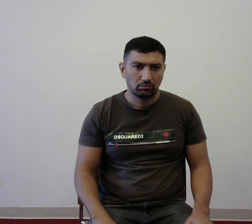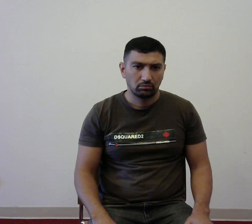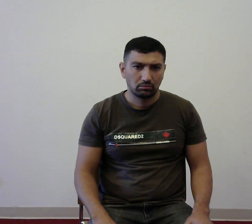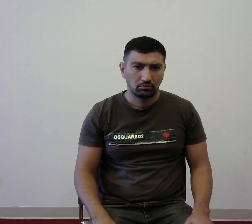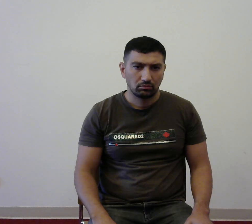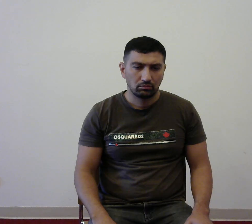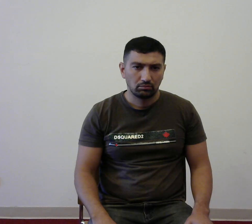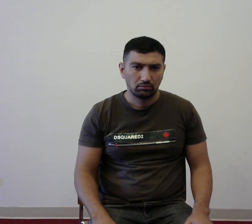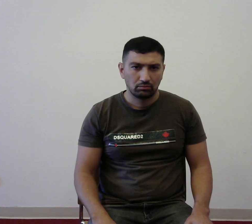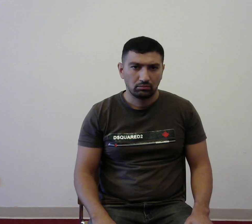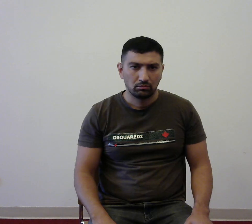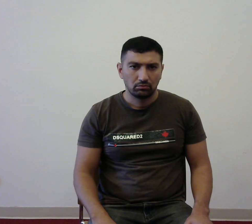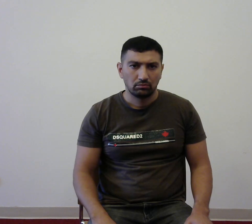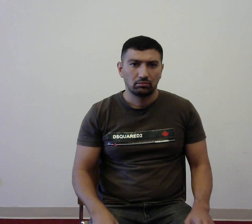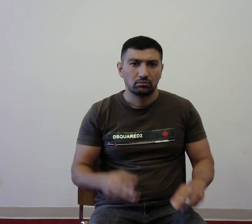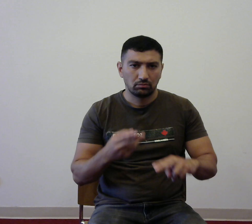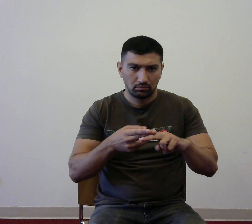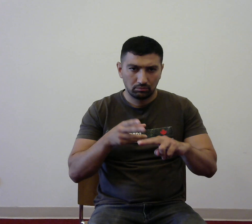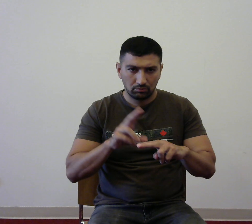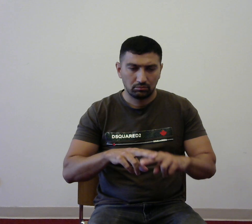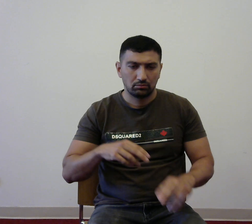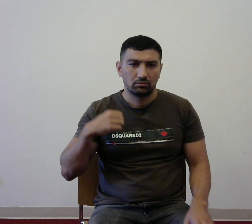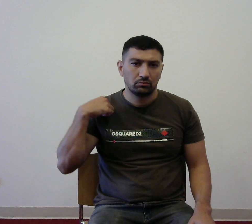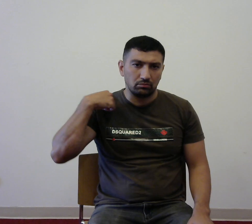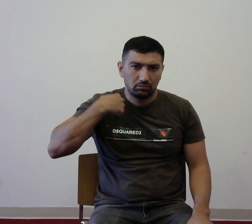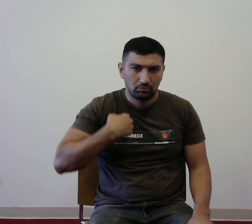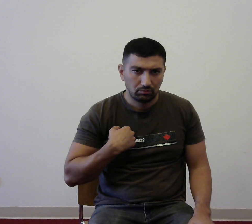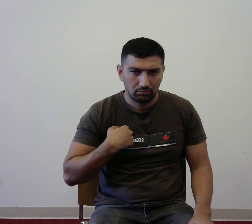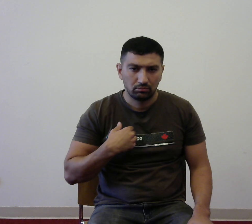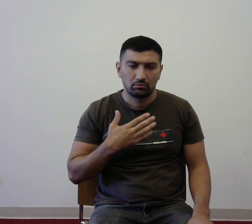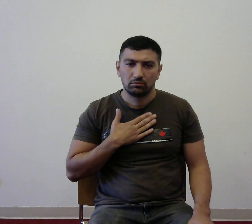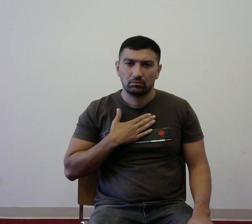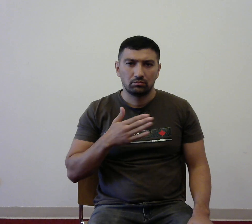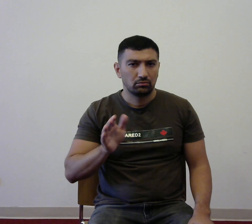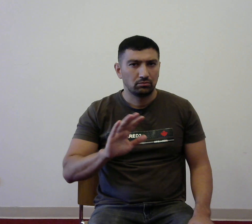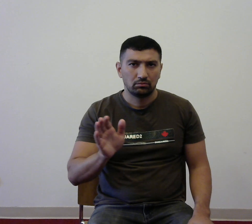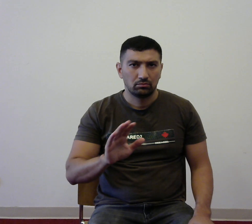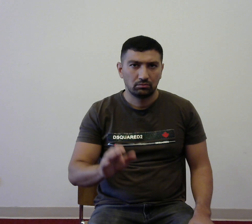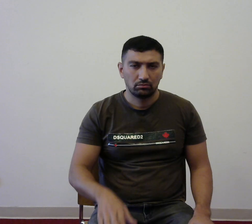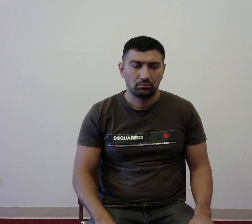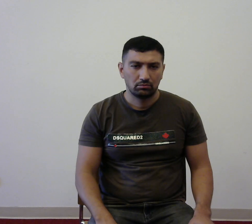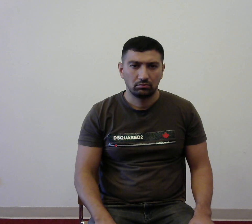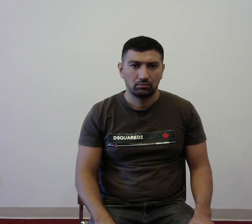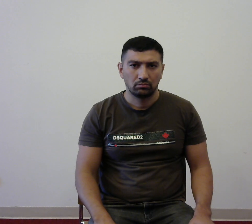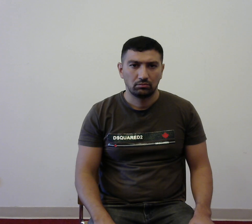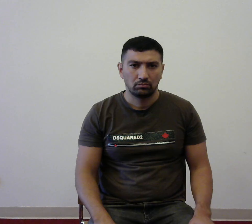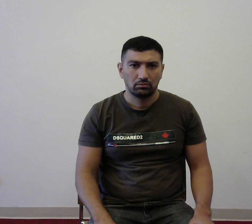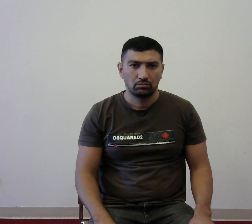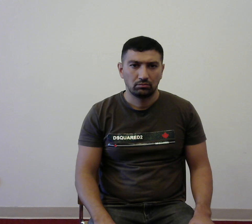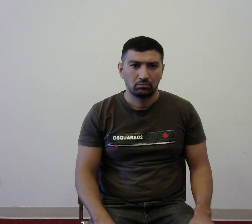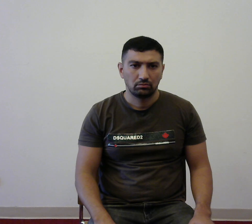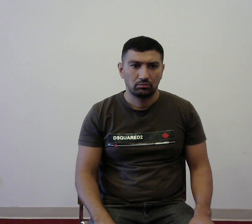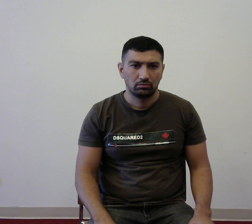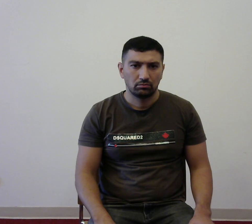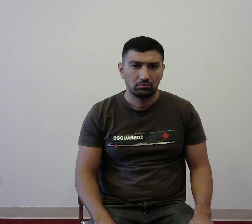Bu çanta mənim deyil